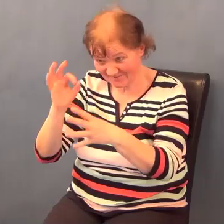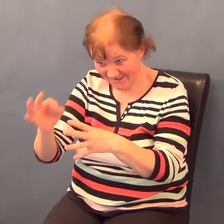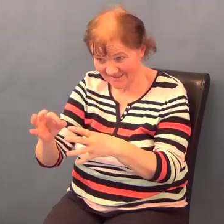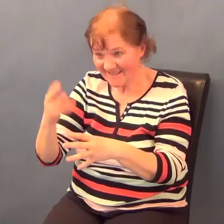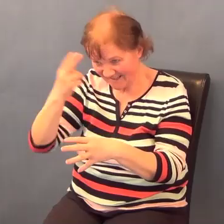Zgadza się?